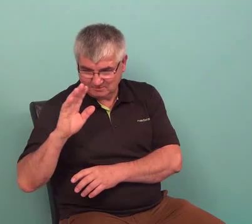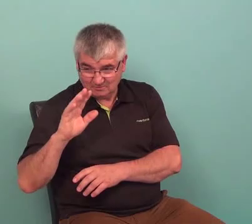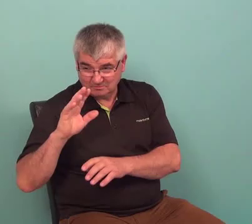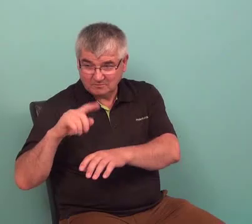Zegar.